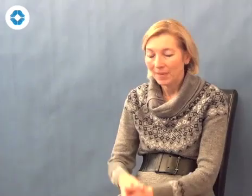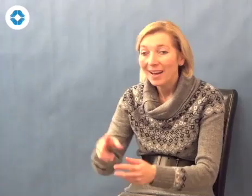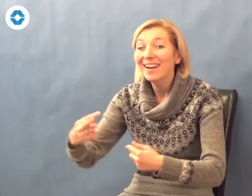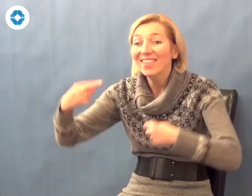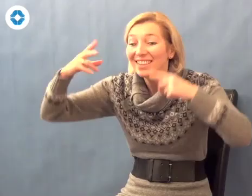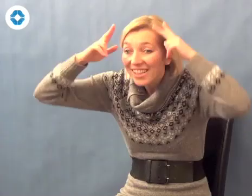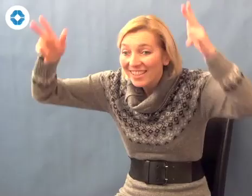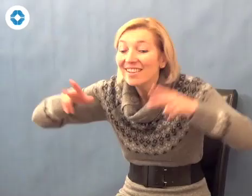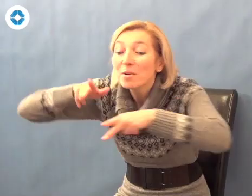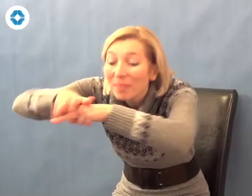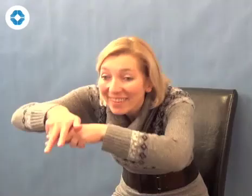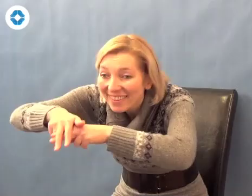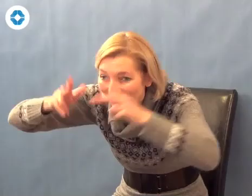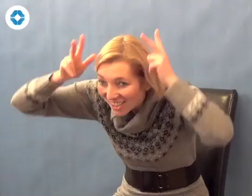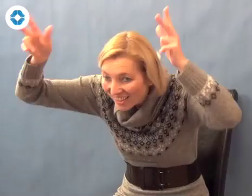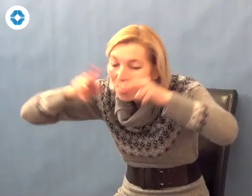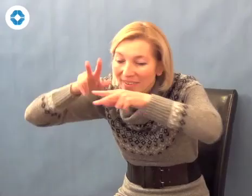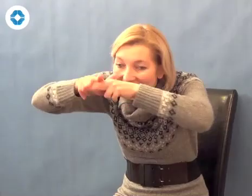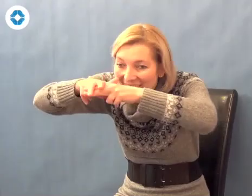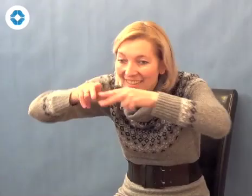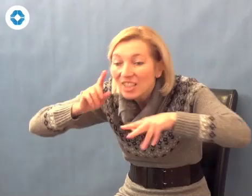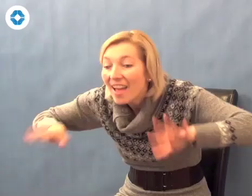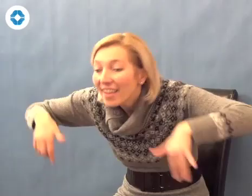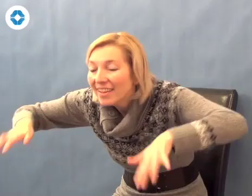Jeleń podniósł się zza kamienia, chłopiec utknął na jego rogach i poszli.